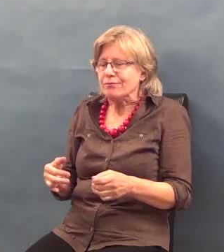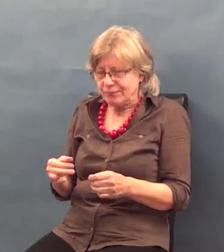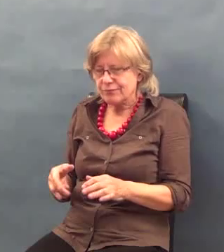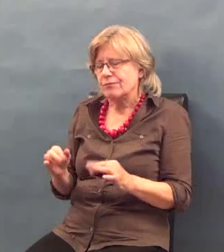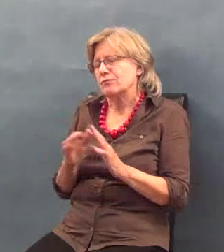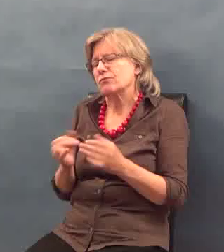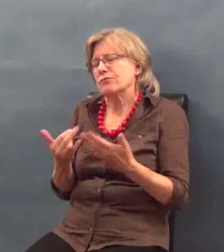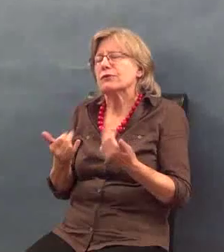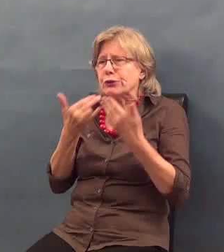Chłopiec bardzo im dziękuje.